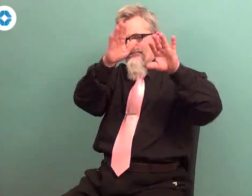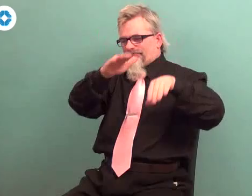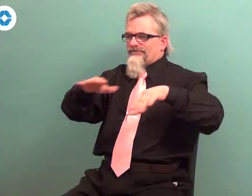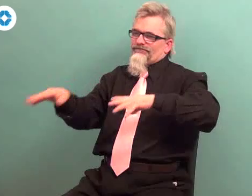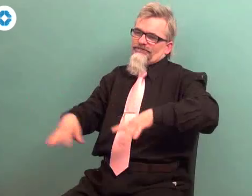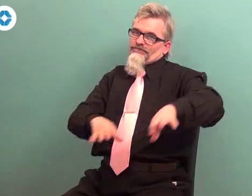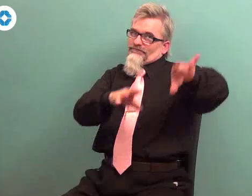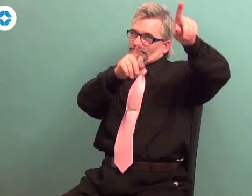Popatrzyli za nim.